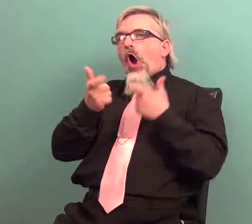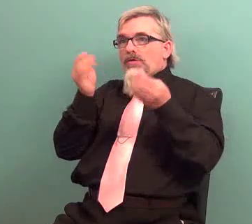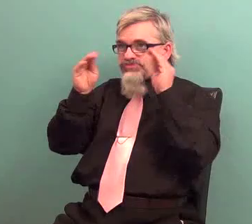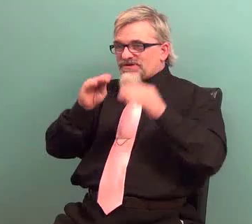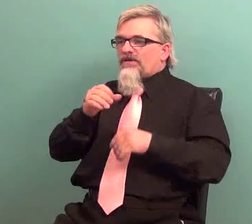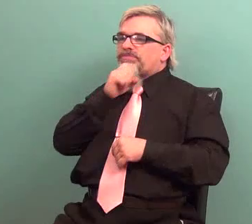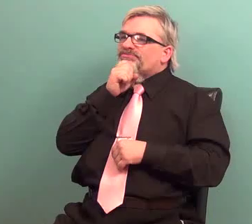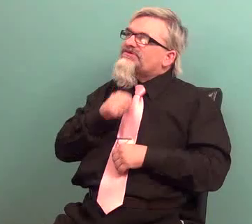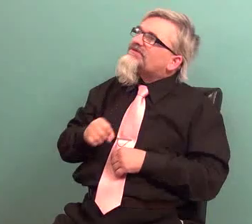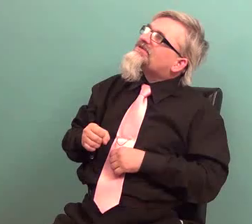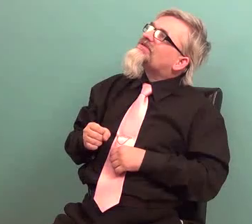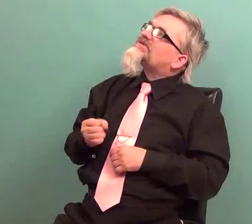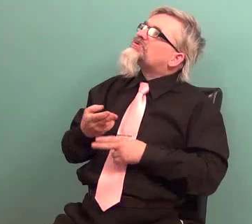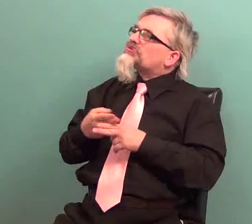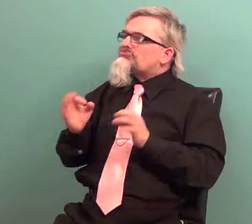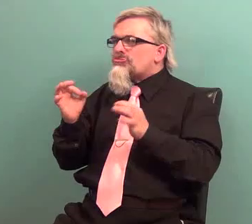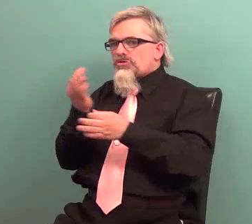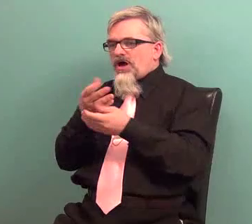Babcia patrzy i widzi, że jest porządnie zrobione, chce mu zapłacić.